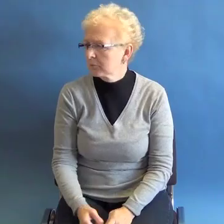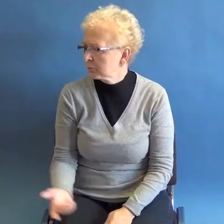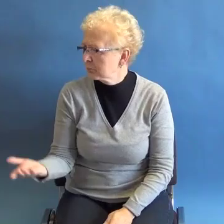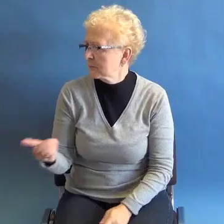Jest.